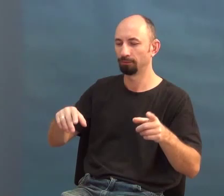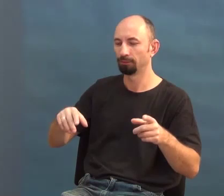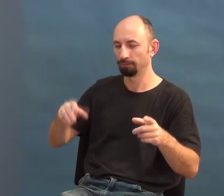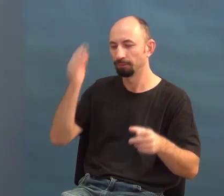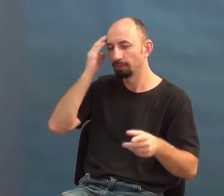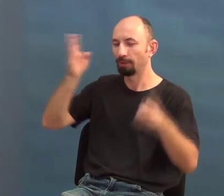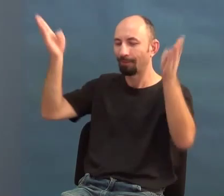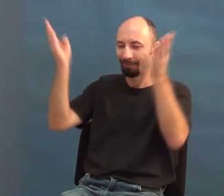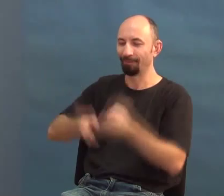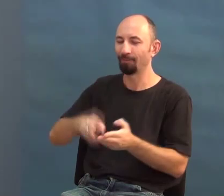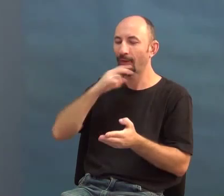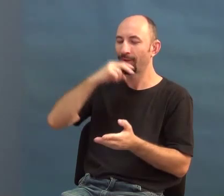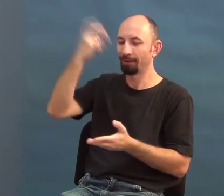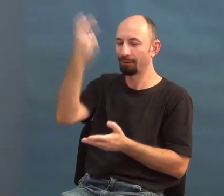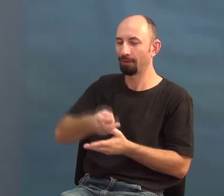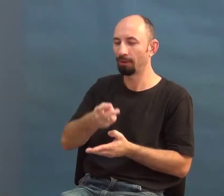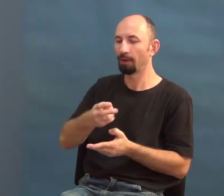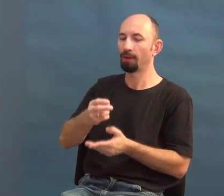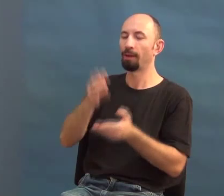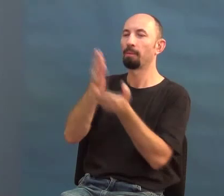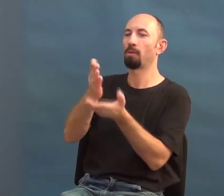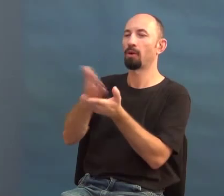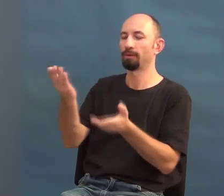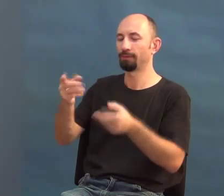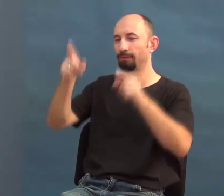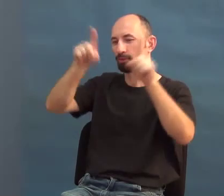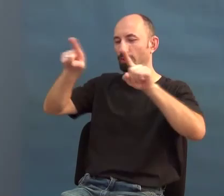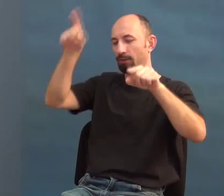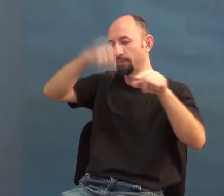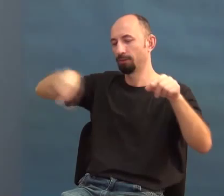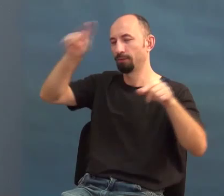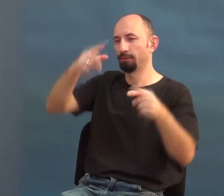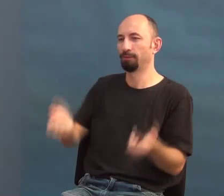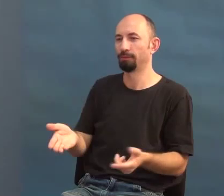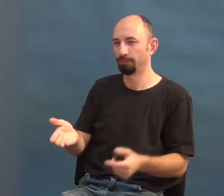Wiesz, jest taki duży rów z wodą, można się utopić, znak pomaga i ostrzega.